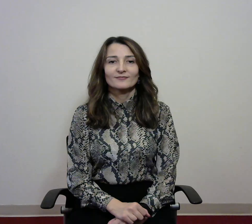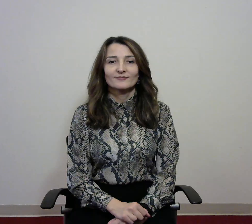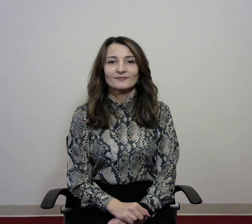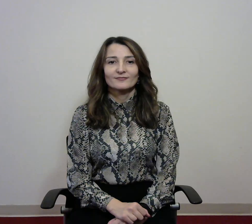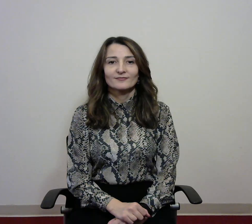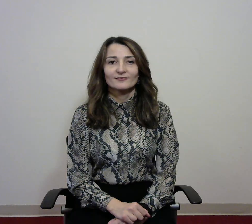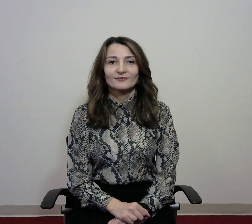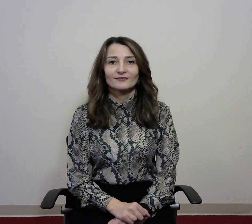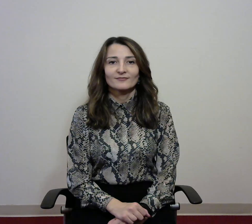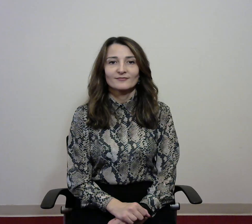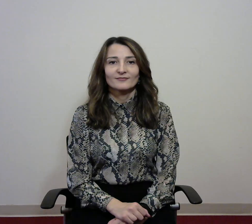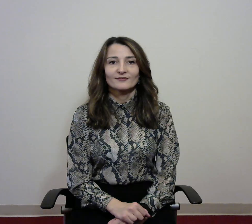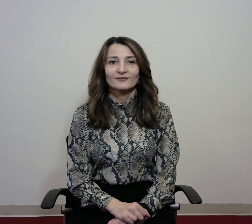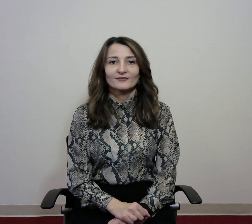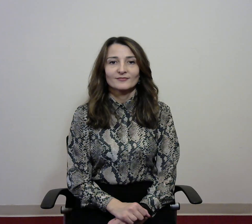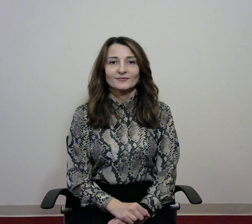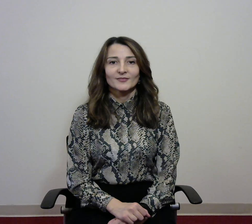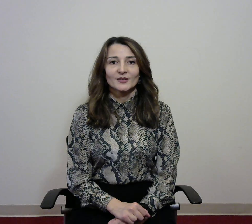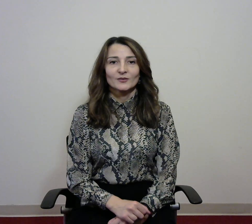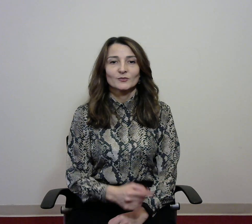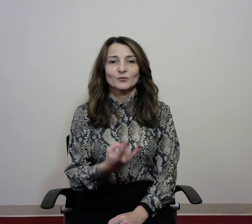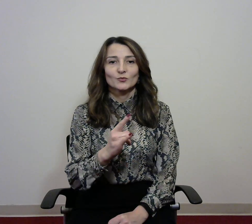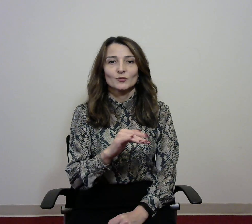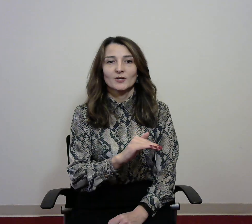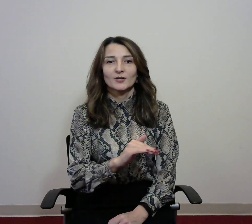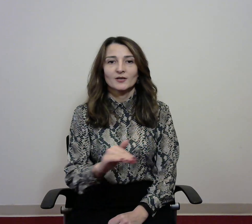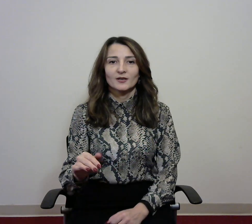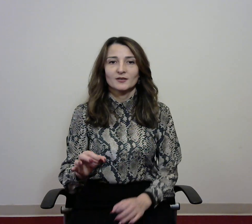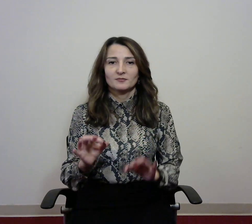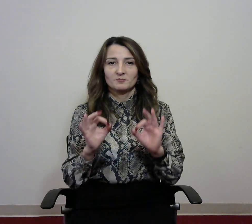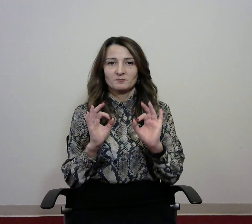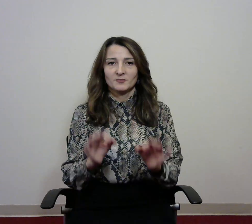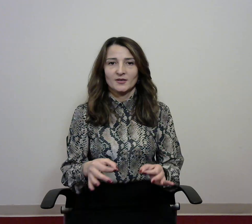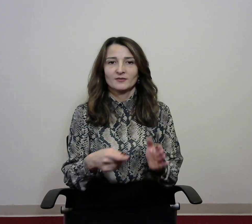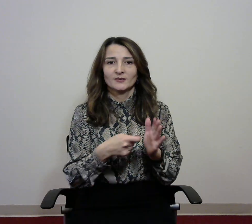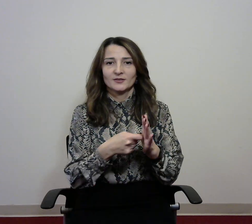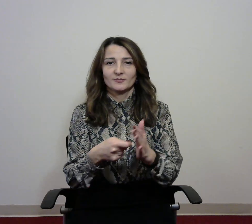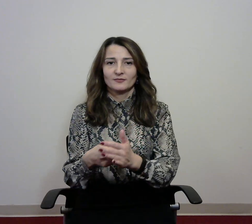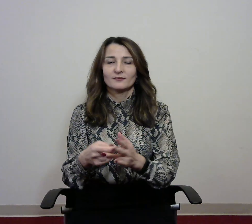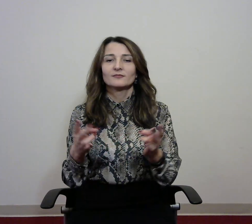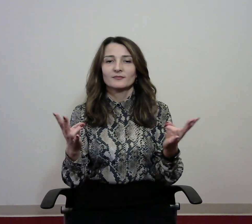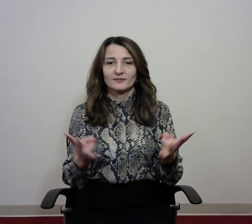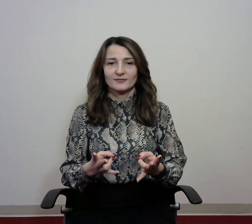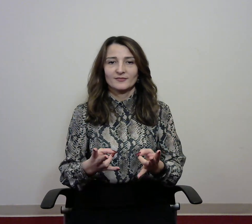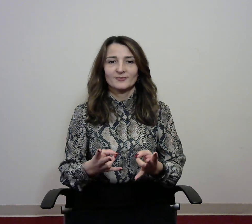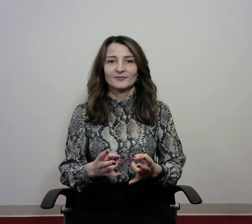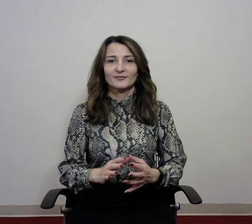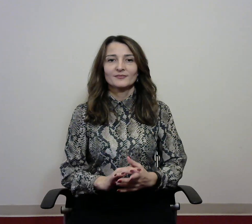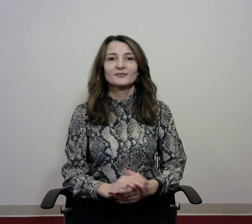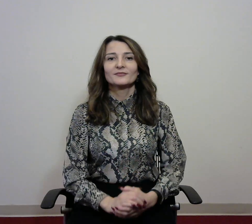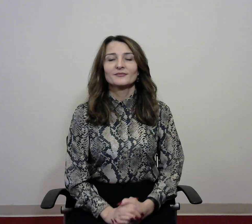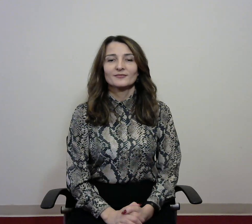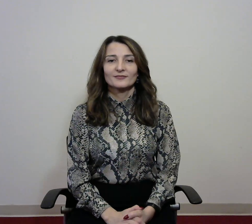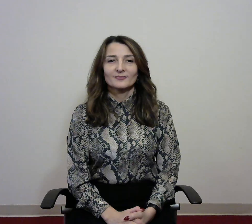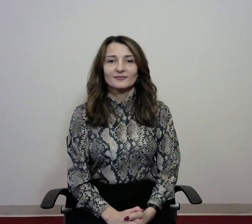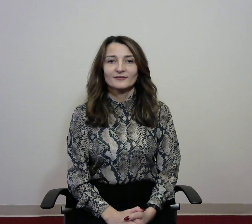Uşaqları düzgün qidalandırmaq lazımdır